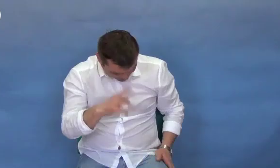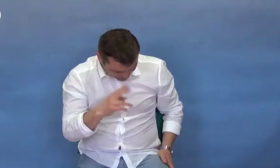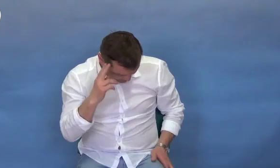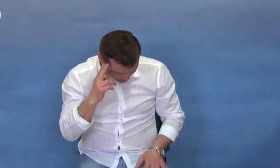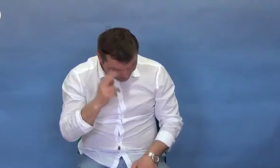Rozumiem.